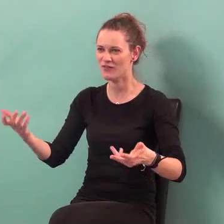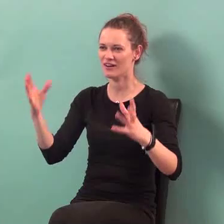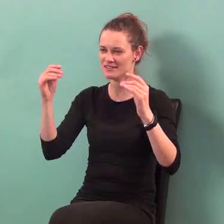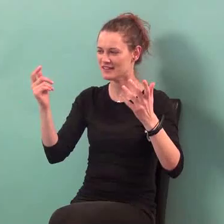Przeszło.